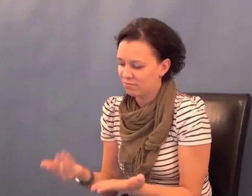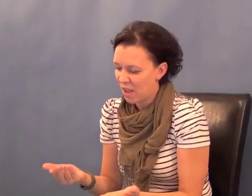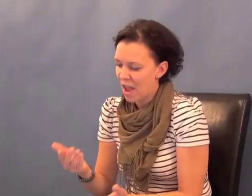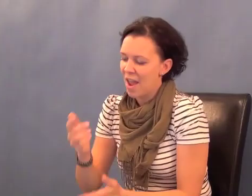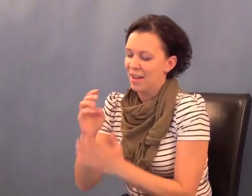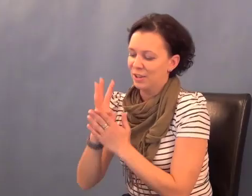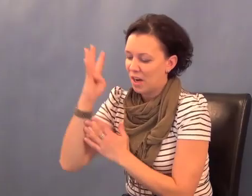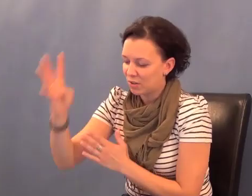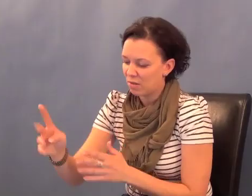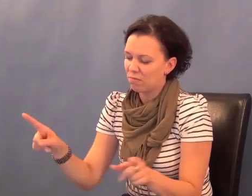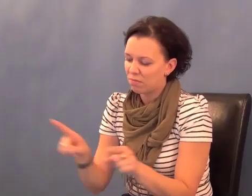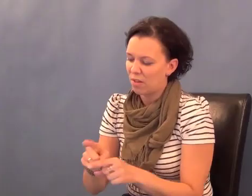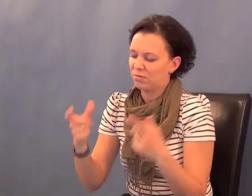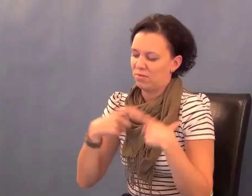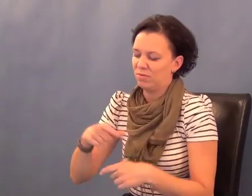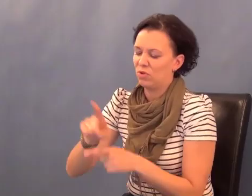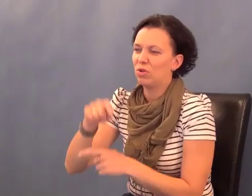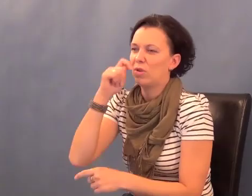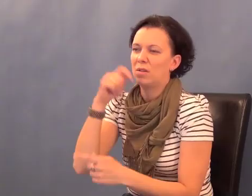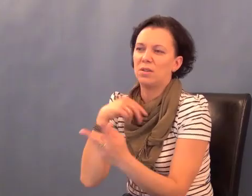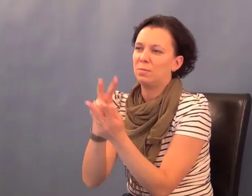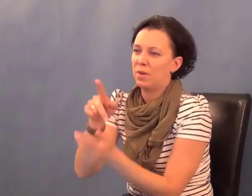Następny czwarty tydzień też na wieś do dziadka, nie mogę spotkać się z tobą, nie mogę.